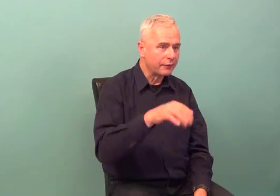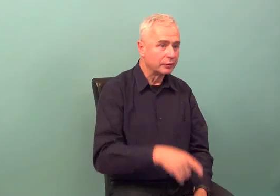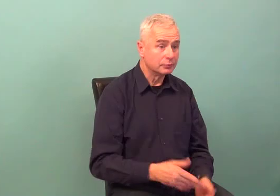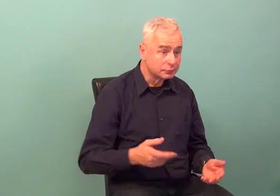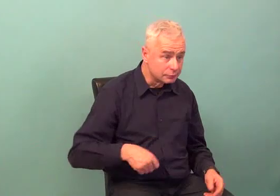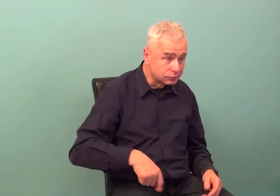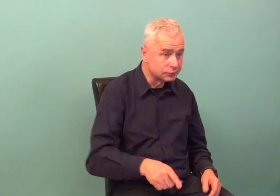Wiertarką w podłogę?